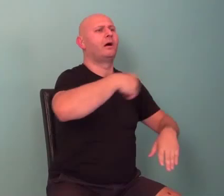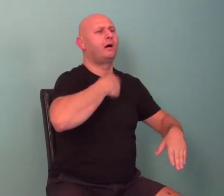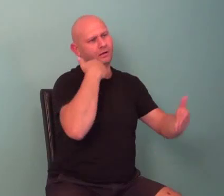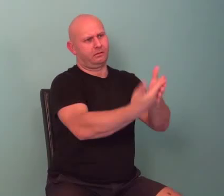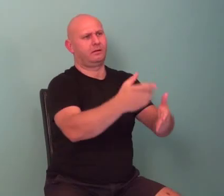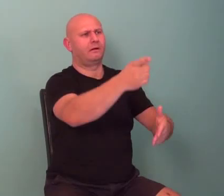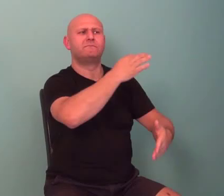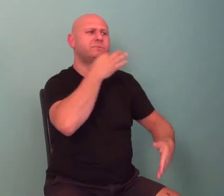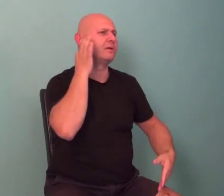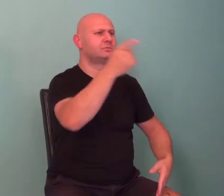Przyznam się, że wystarczy...